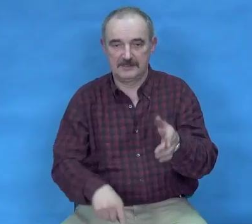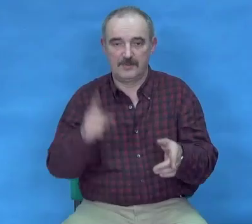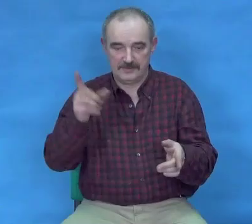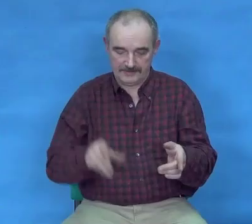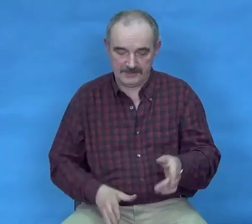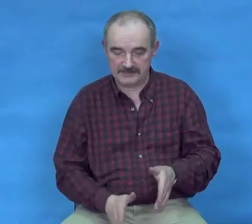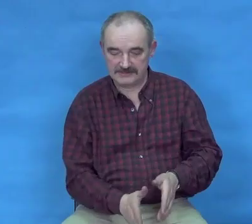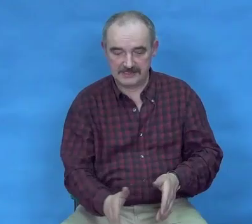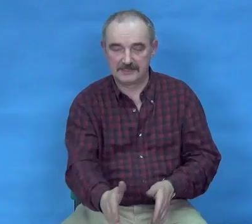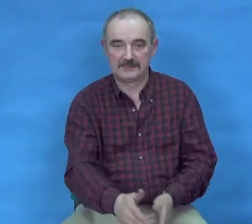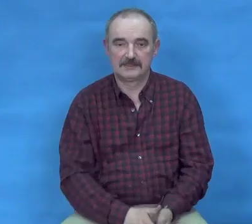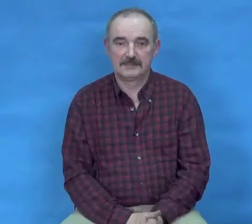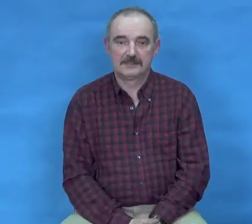Uwaga, w dole płynie rzeka.